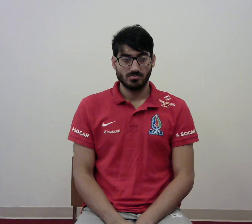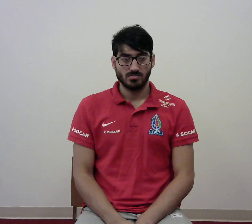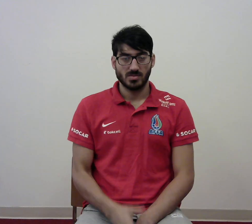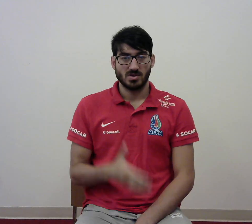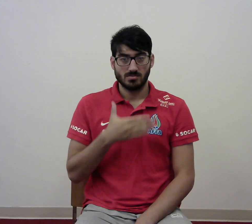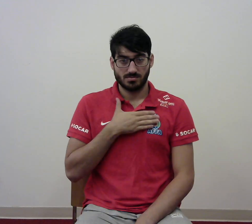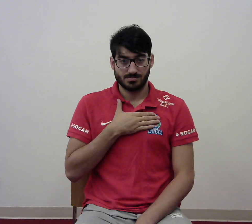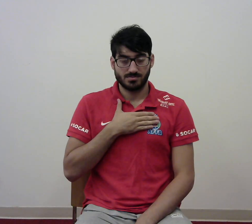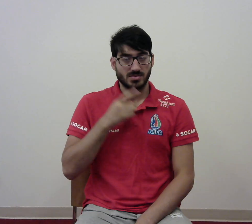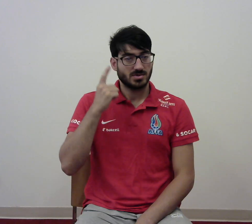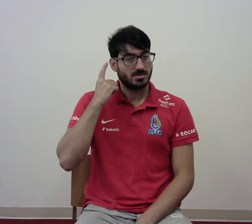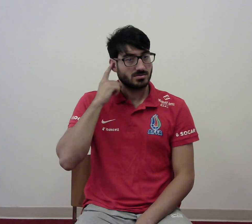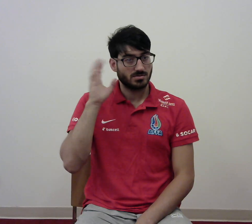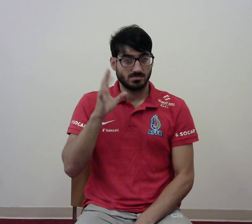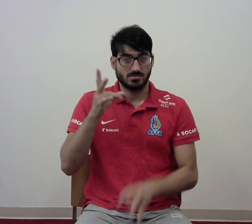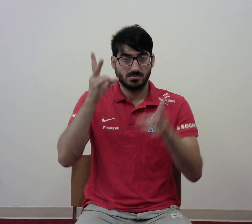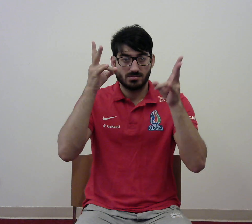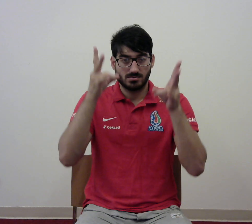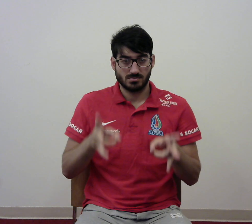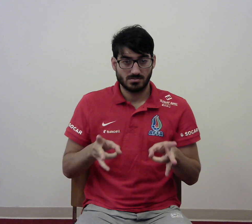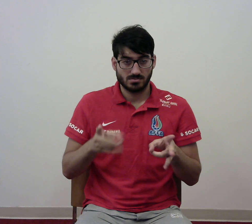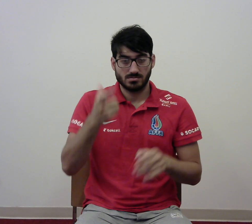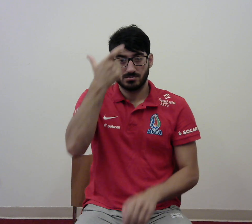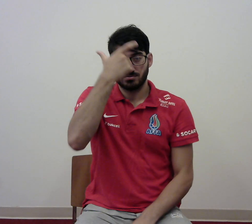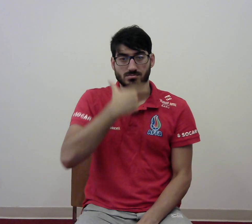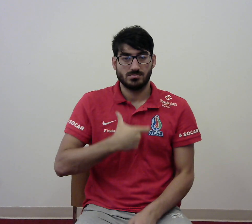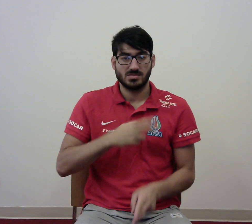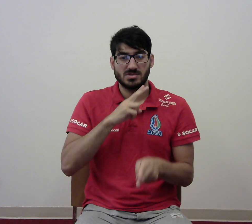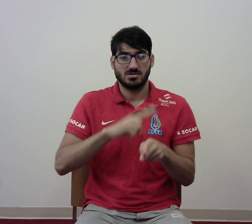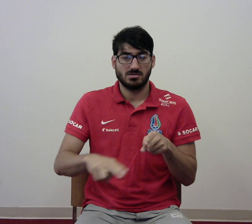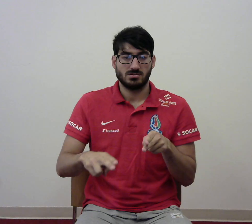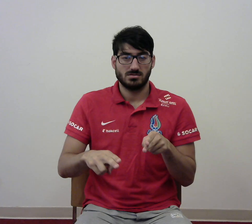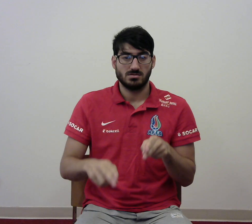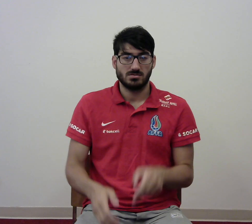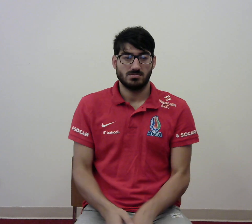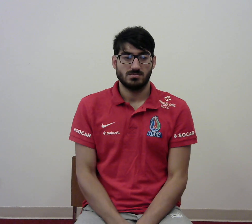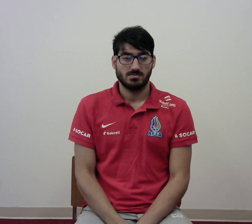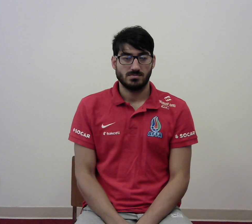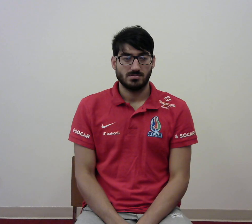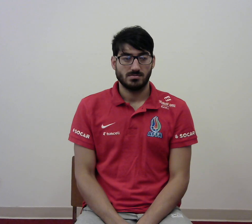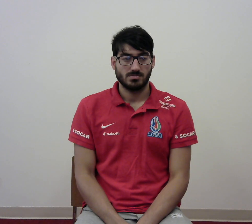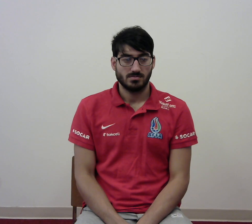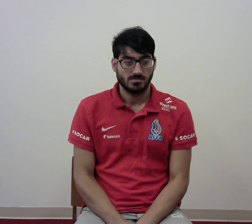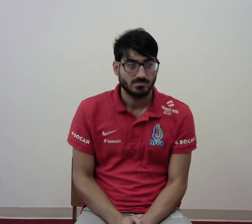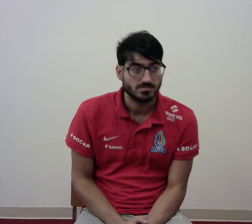Mən eşitməni qəza nəticəsində itirmişəm